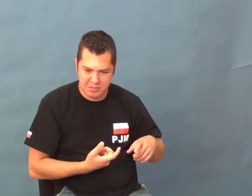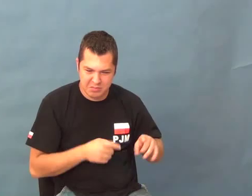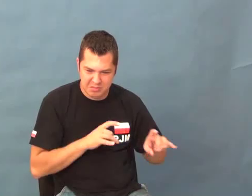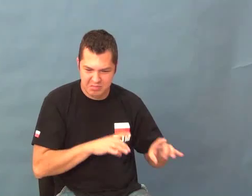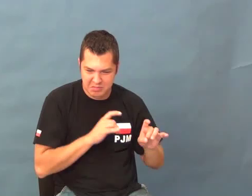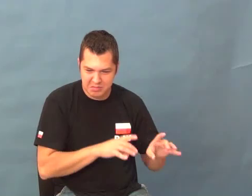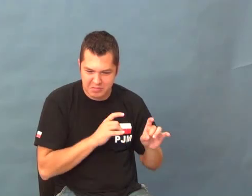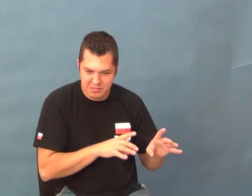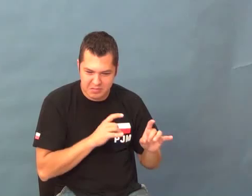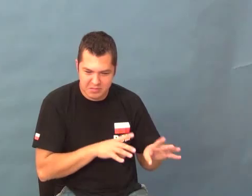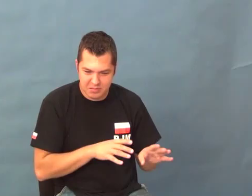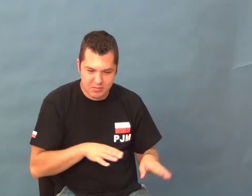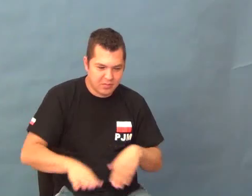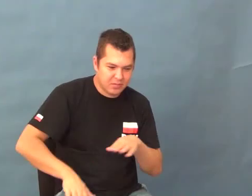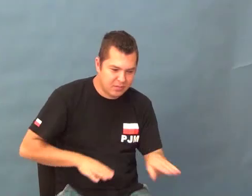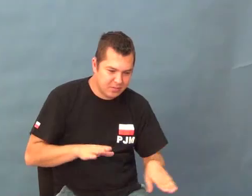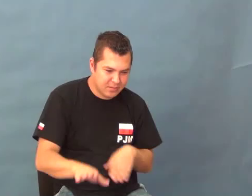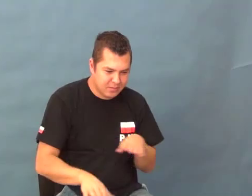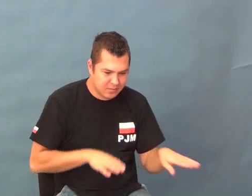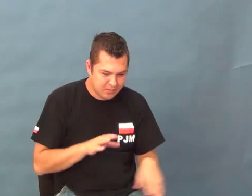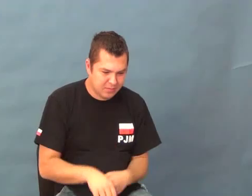Biegać na dwóch łapach.